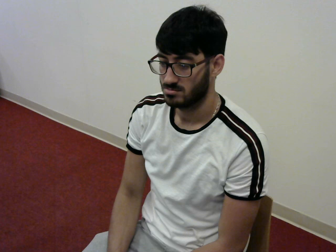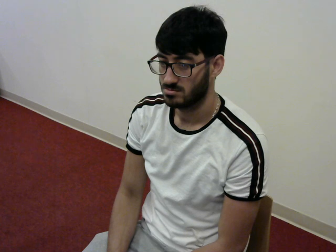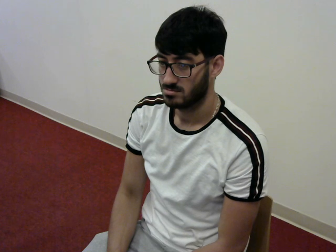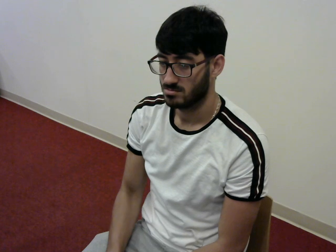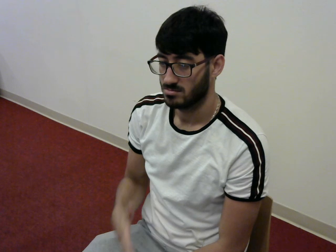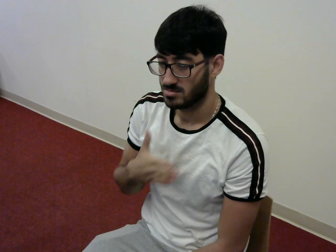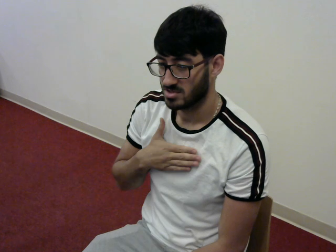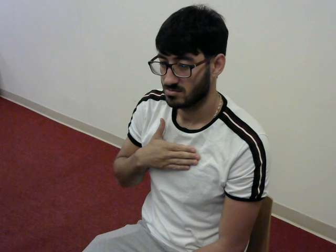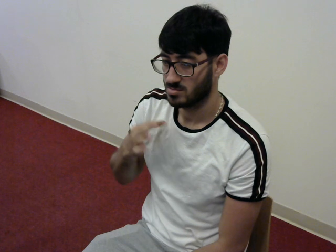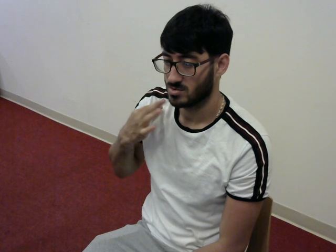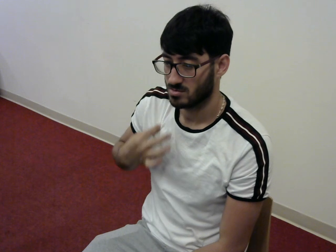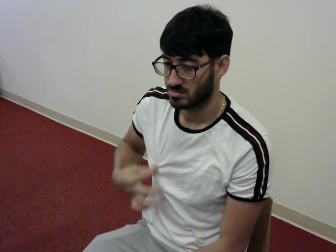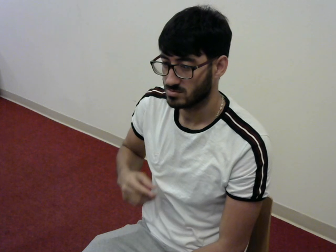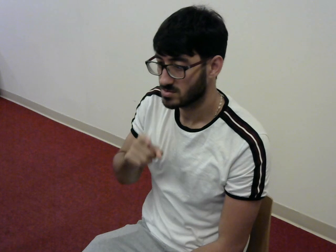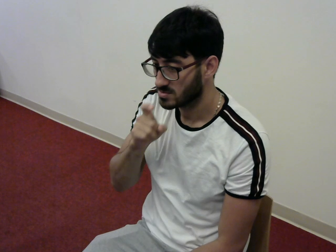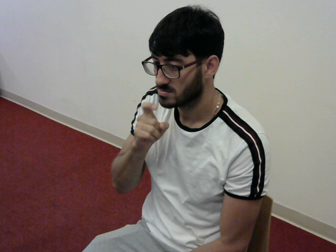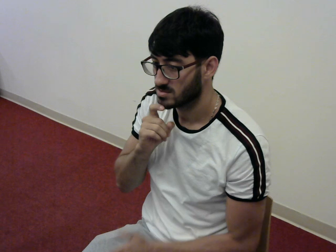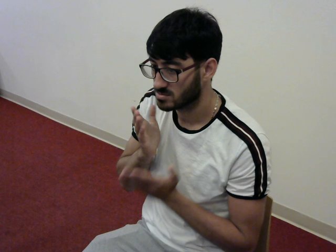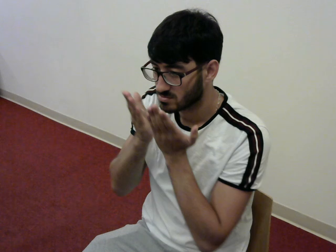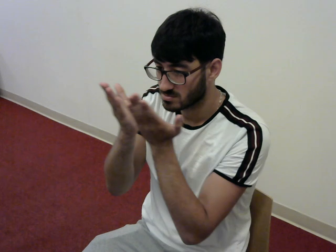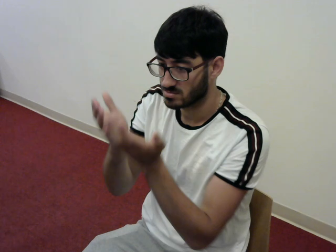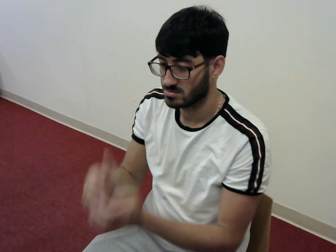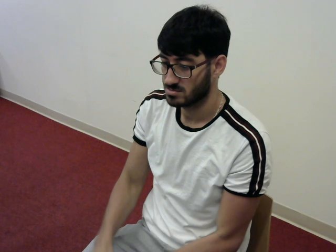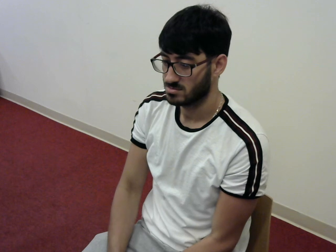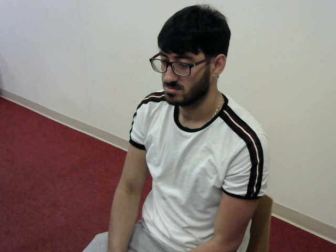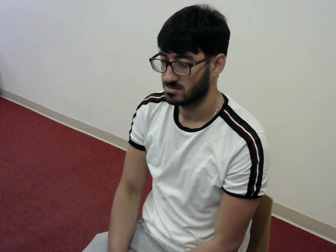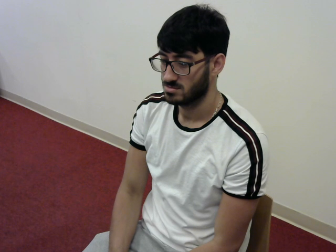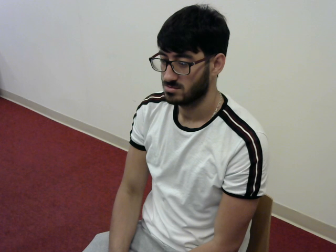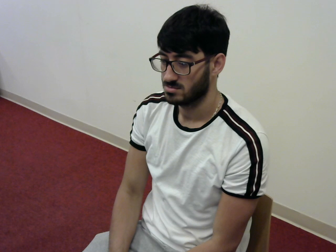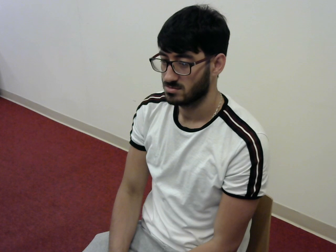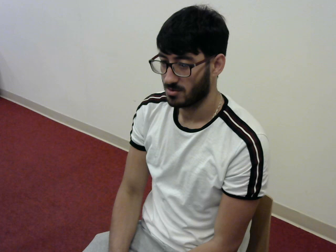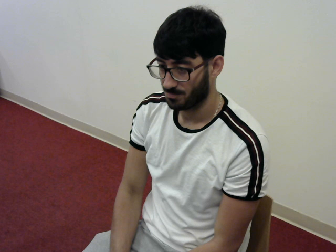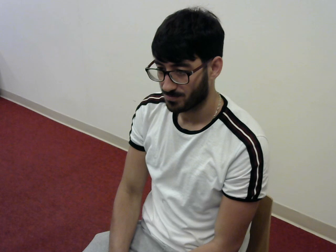Mənim oğlum universitetdə oxuyur